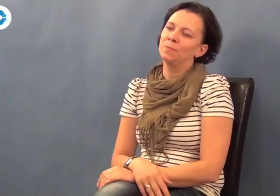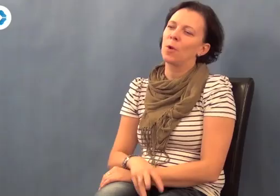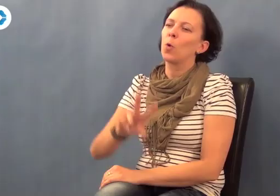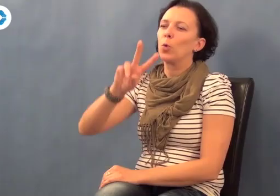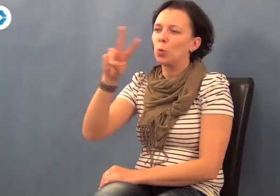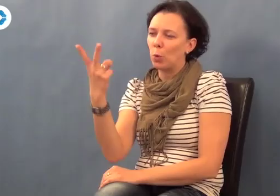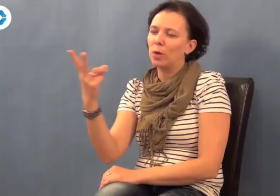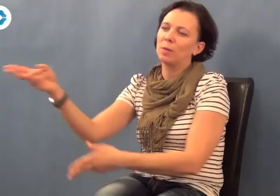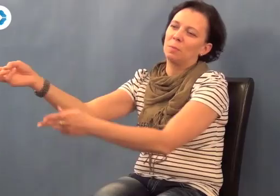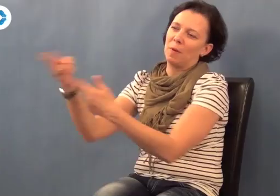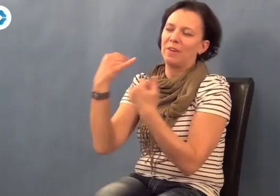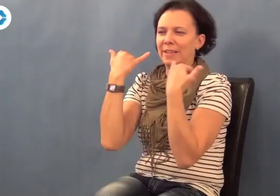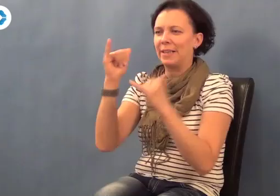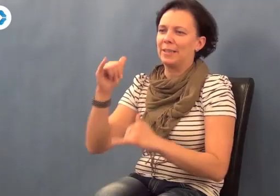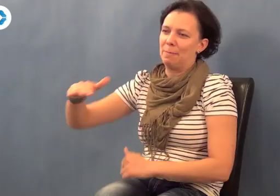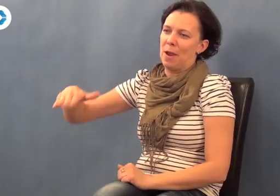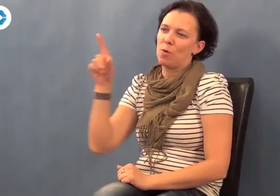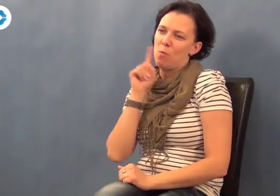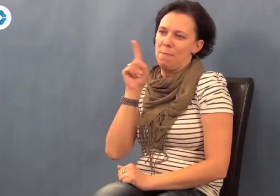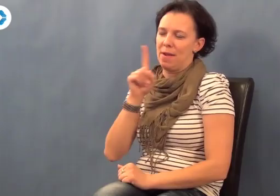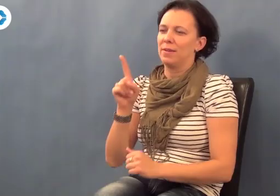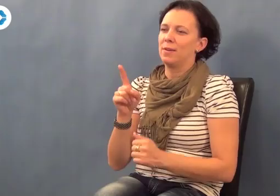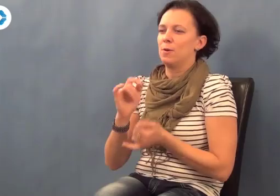Następnie, wraca inny mały chłopak.